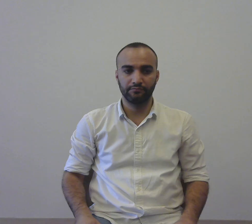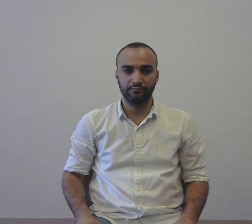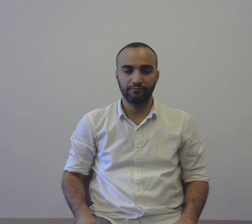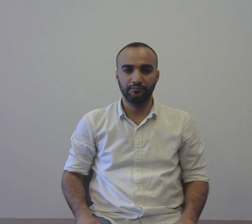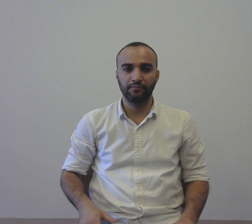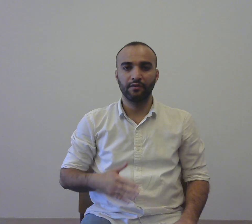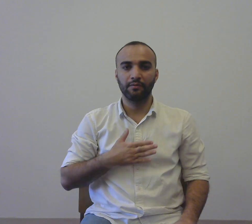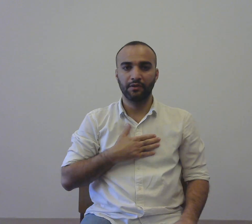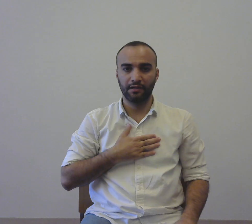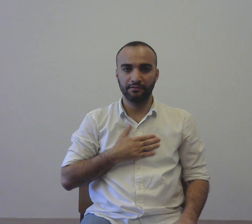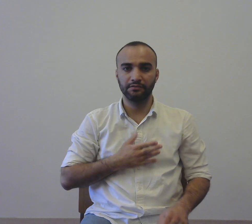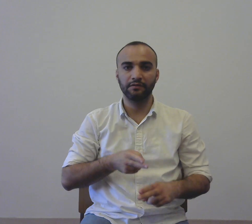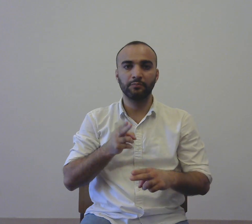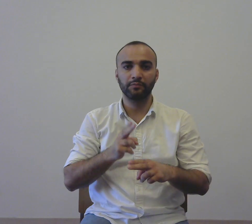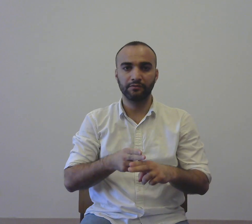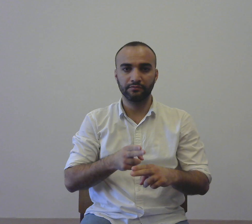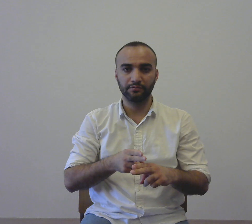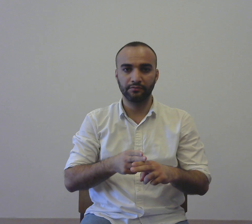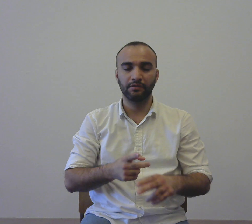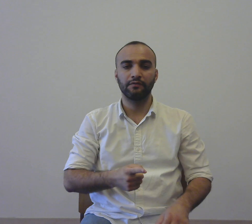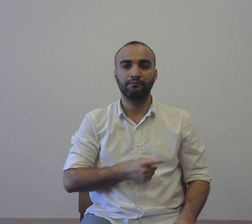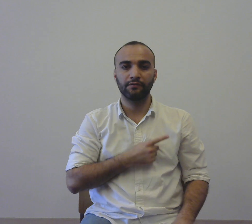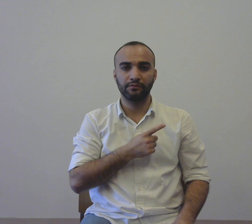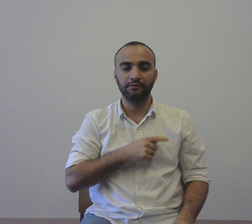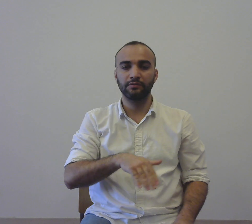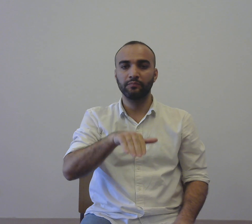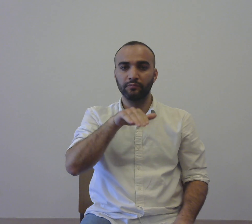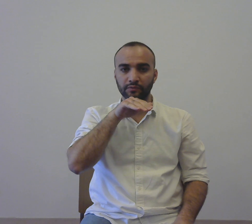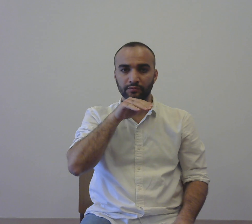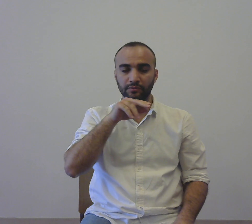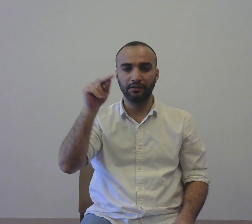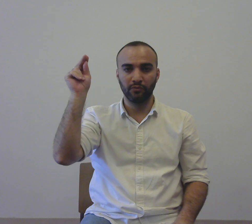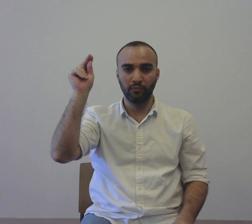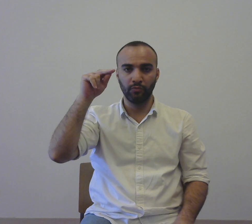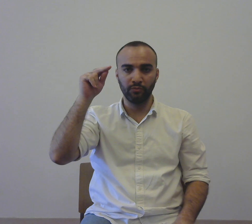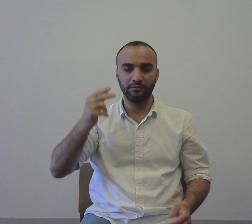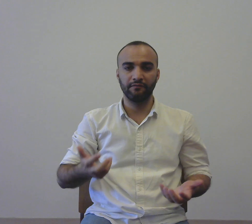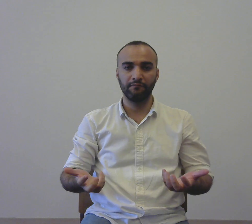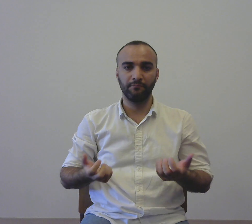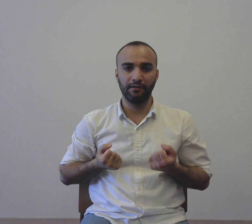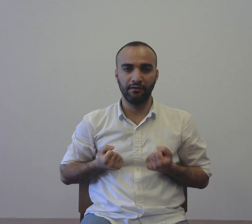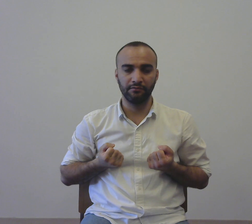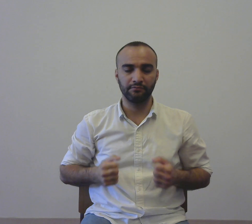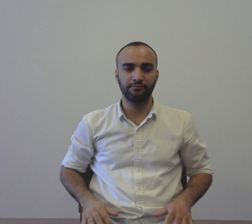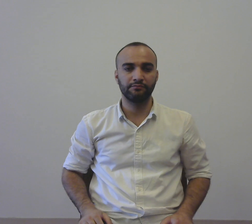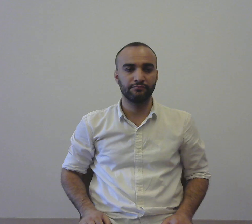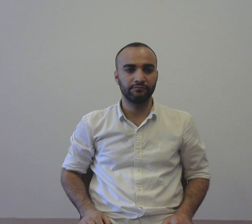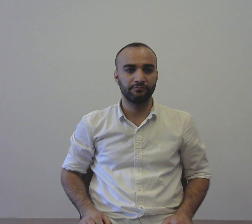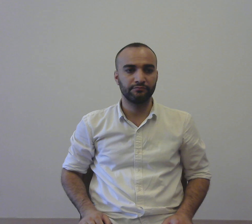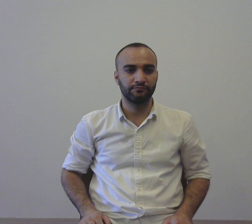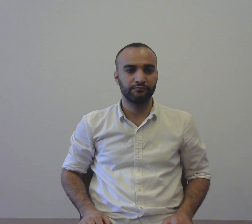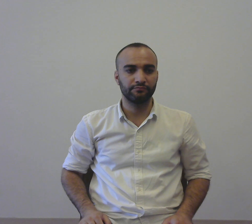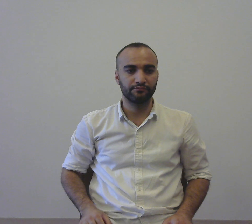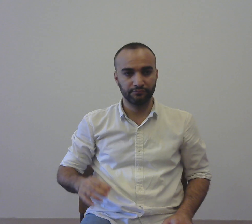Mən dülgər peşəsinin təhsilini almışam